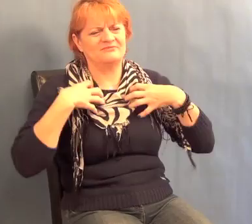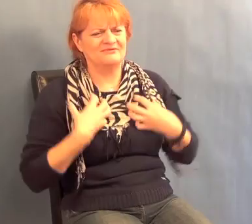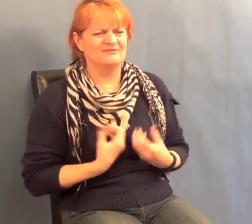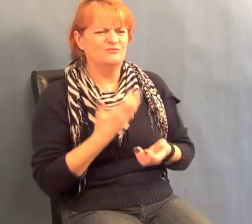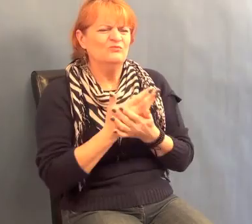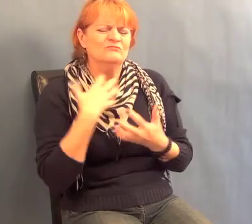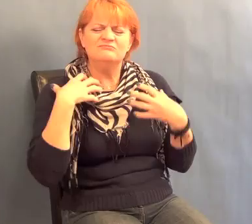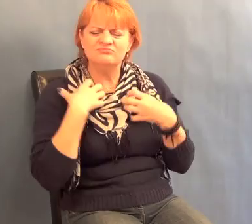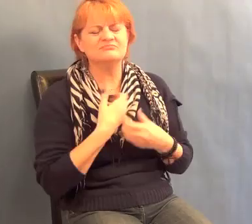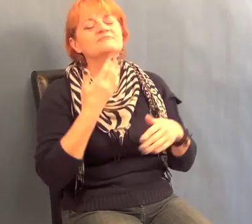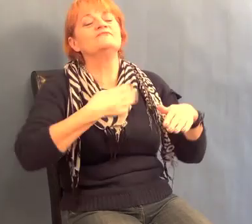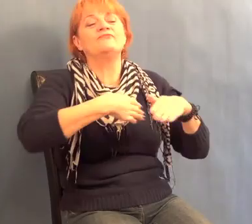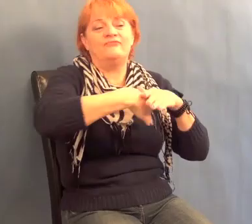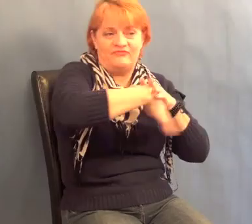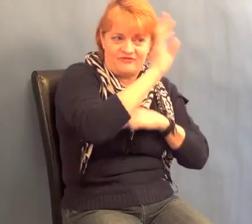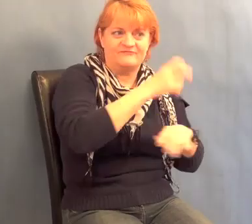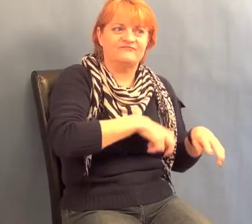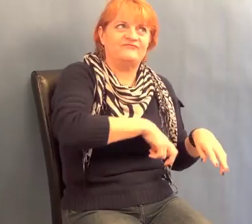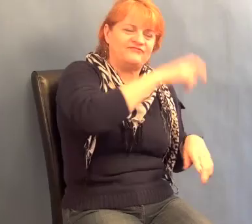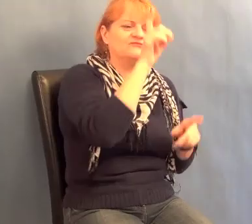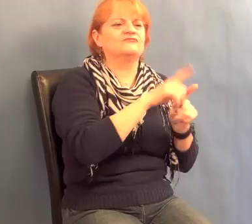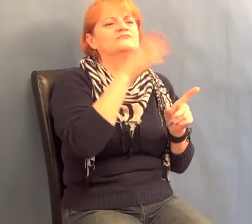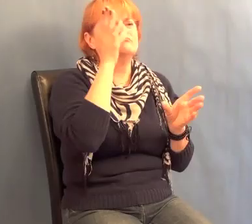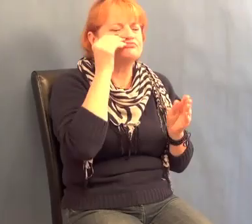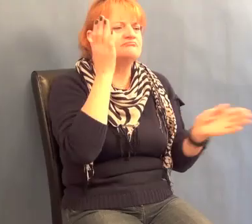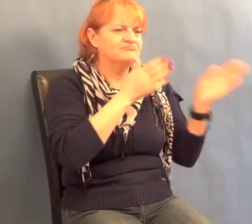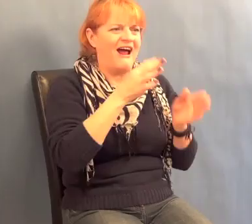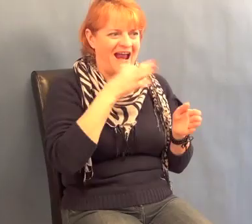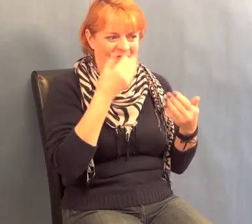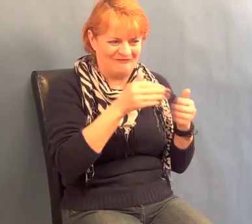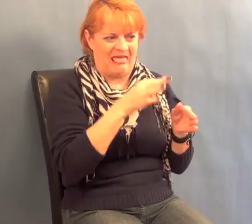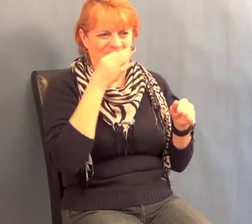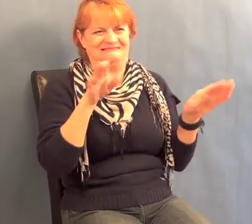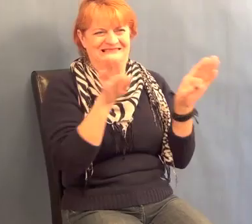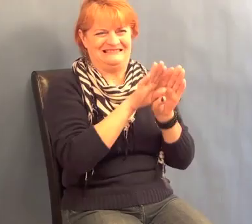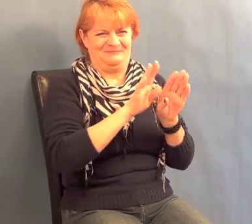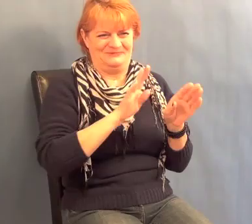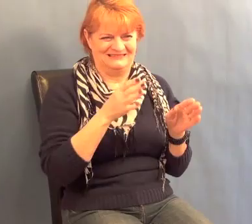Zmęczony poszedł na górę, przygotowywał się do snu, lepiej by było gdyby zostawił drzwi otwarte, ale on je zamknął. Zamknięte.